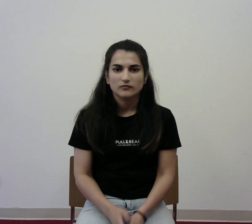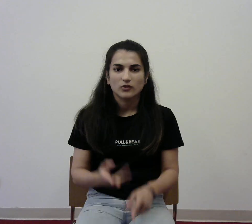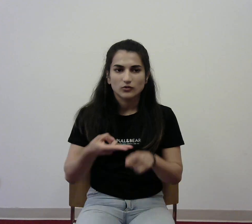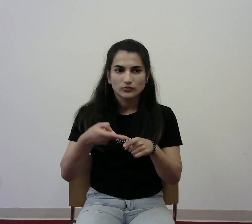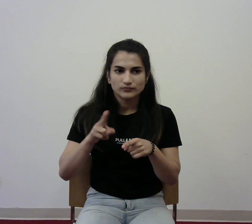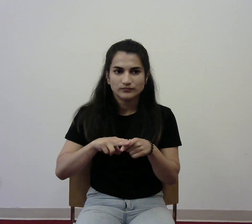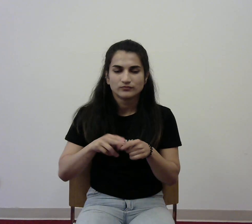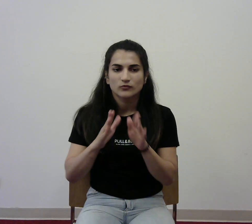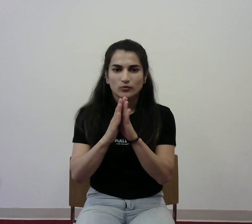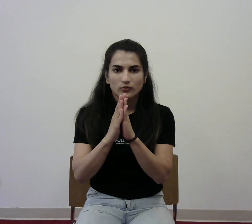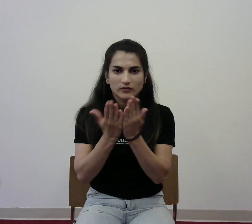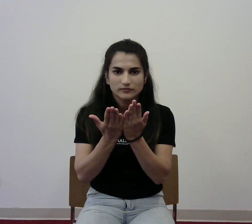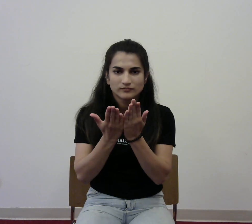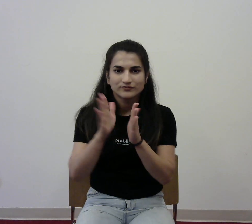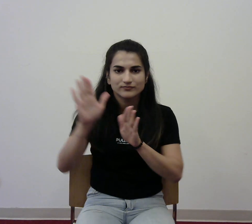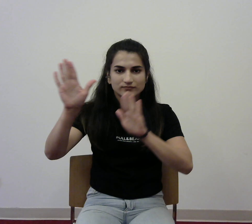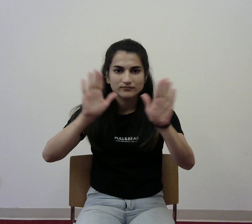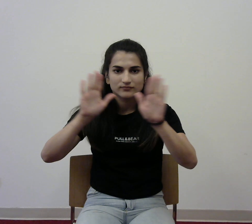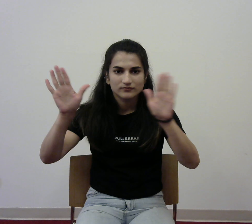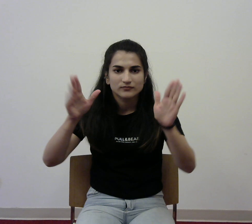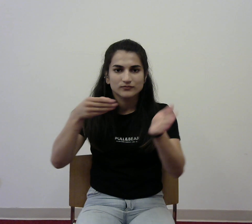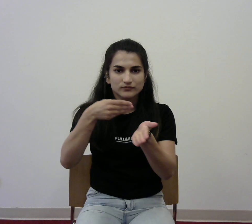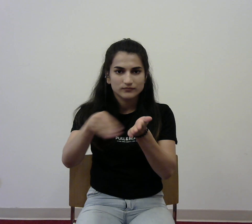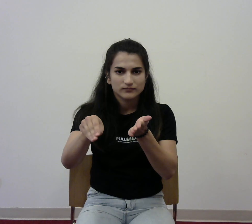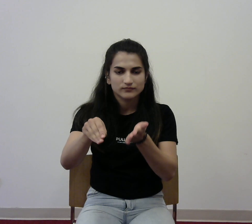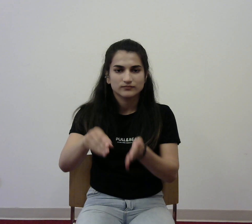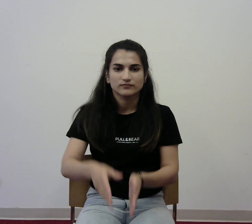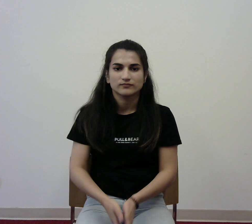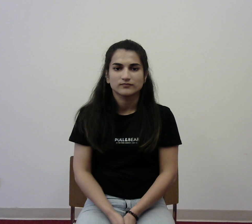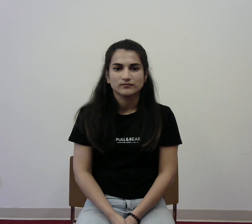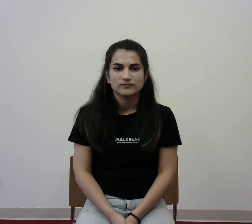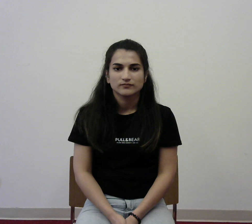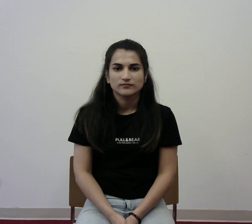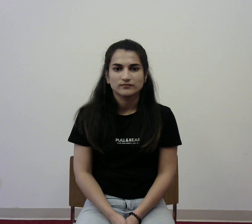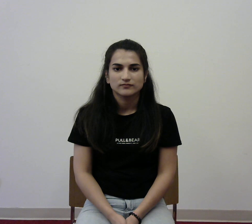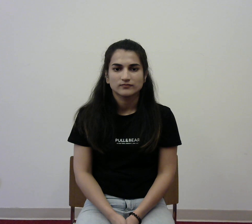Bu kitabları sərgidən almışam